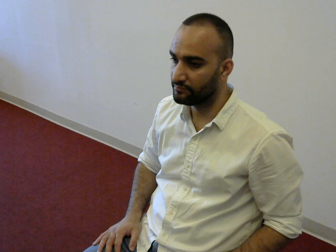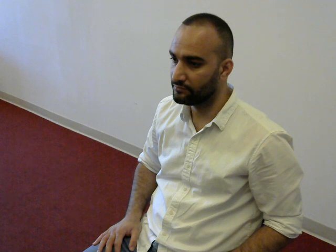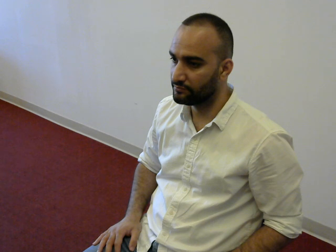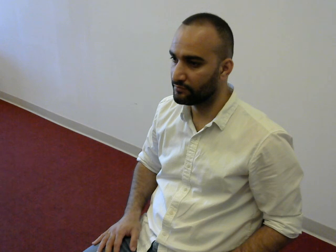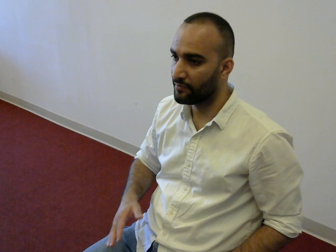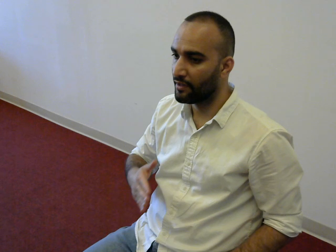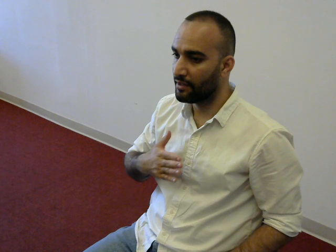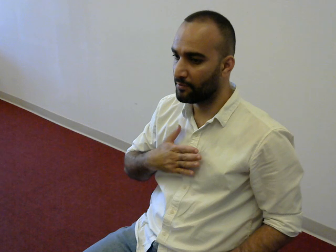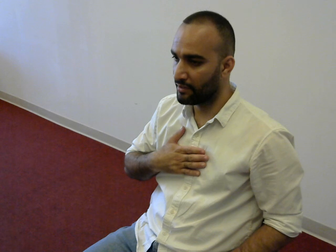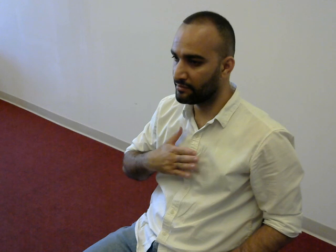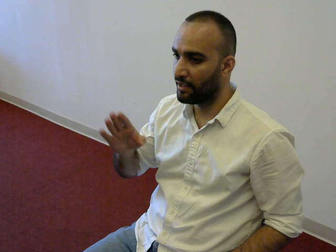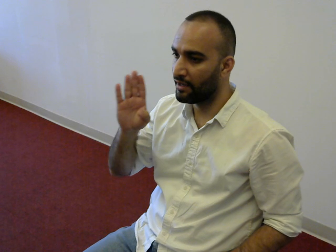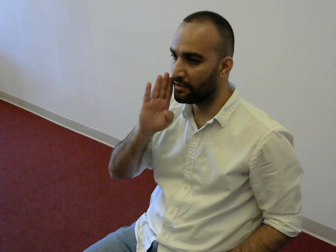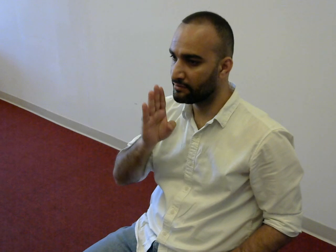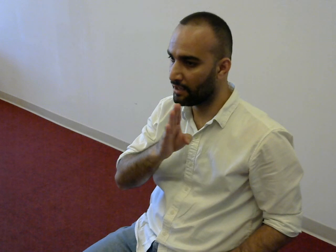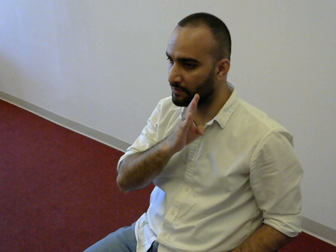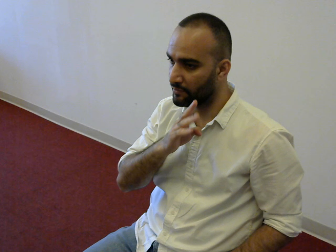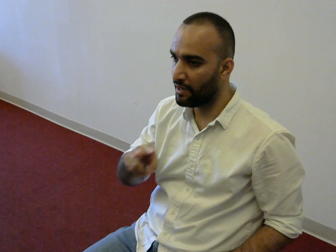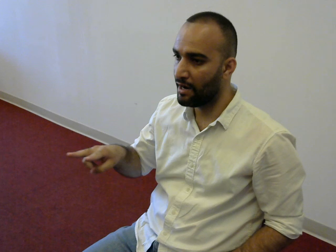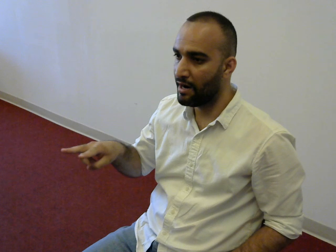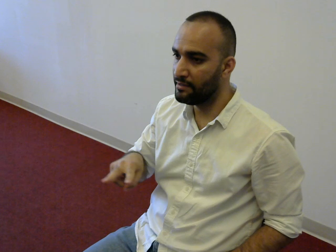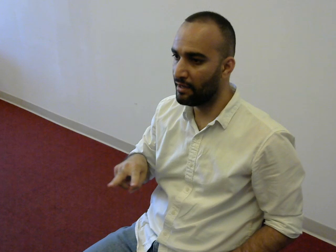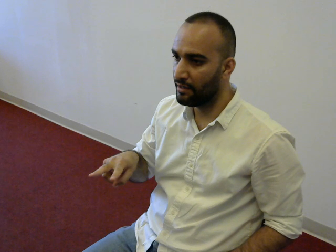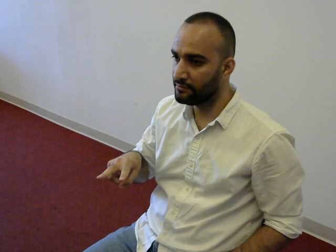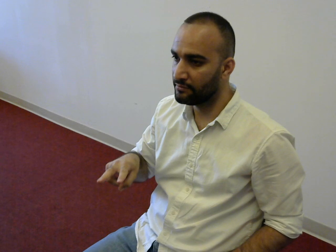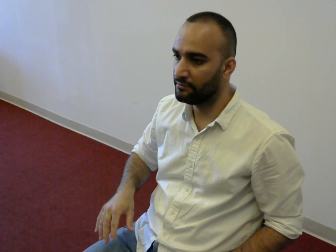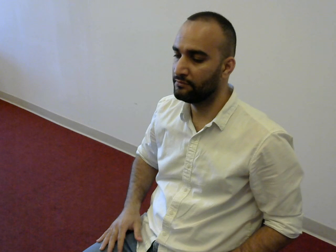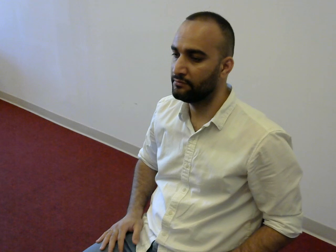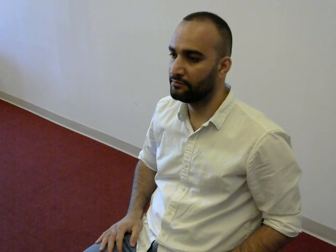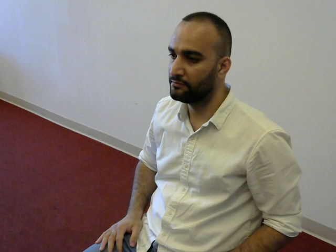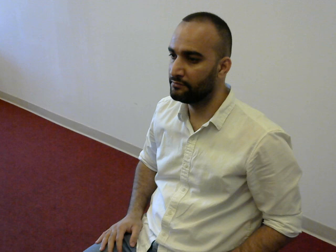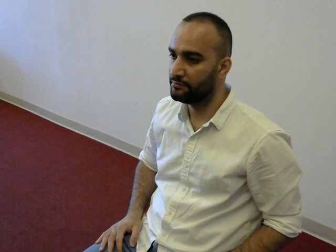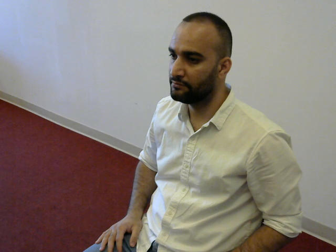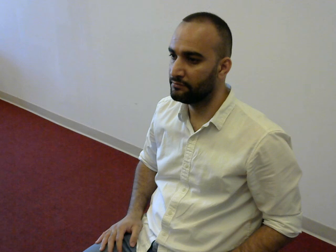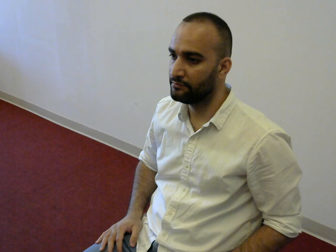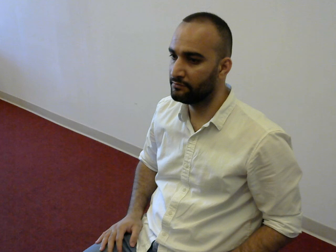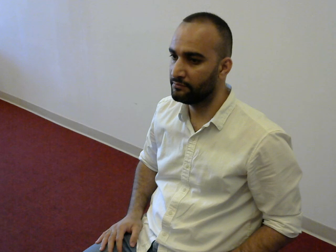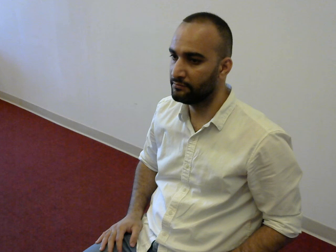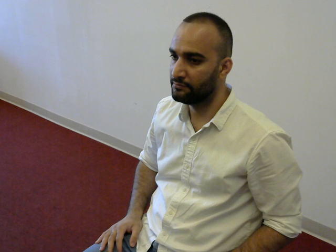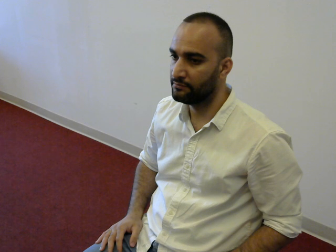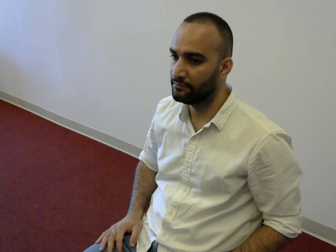Mənim anam Lənkərandandır